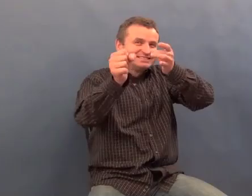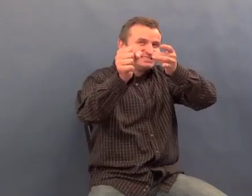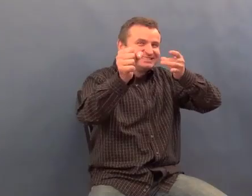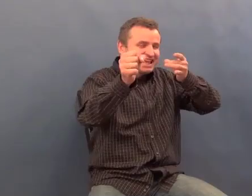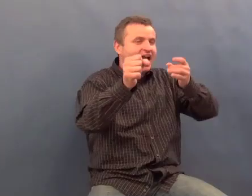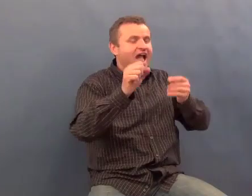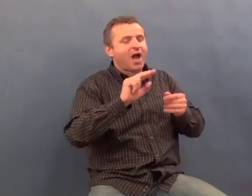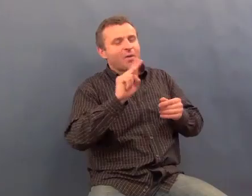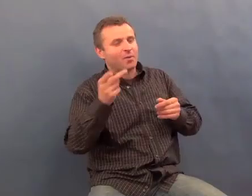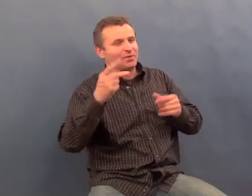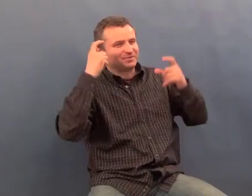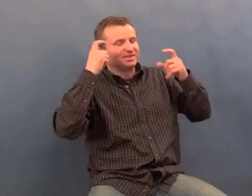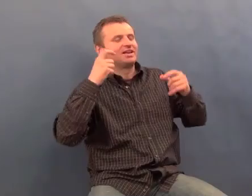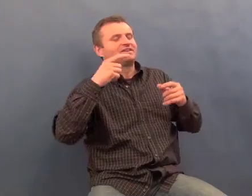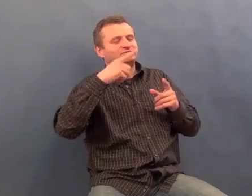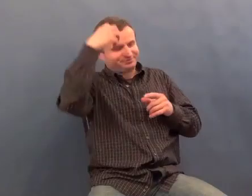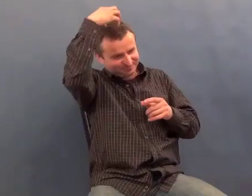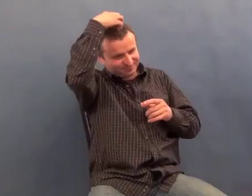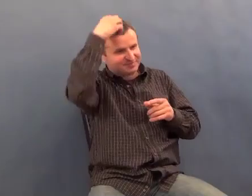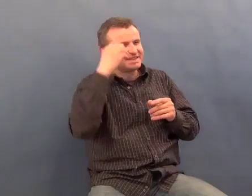A druga Myszka ma na głowie jabłko.